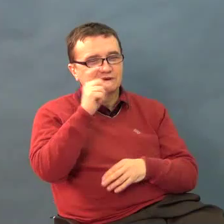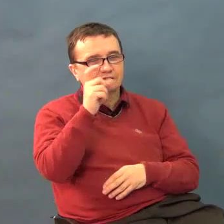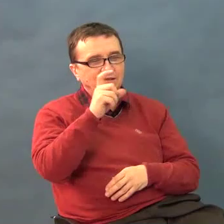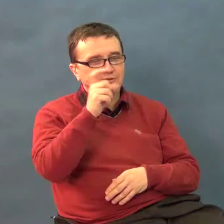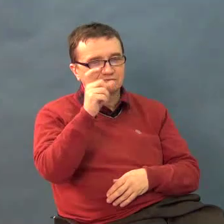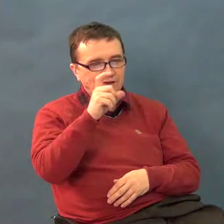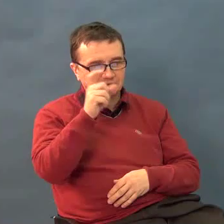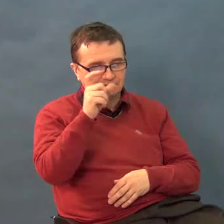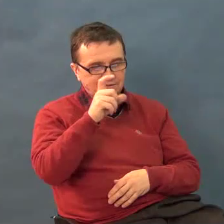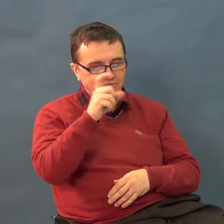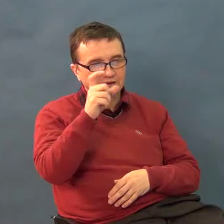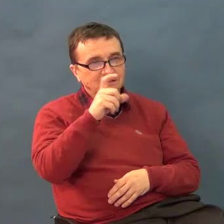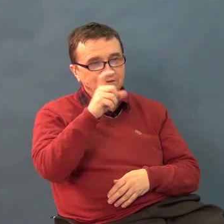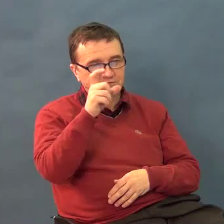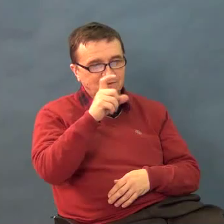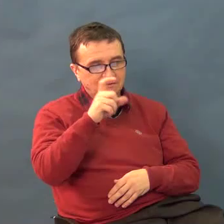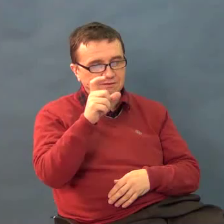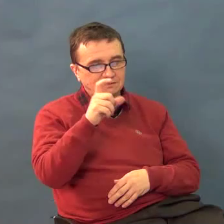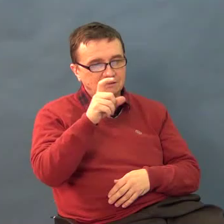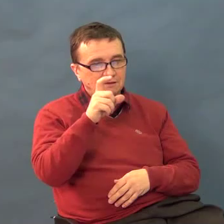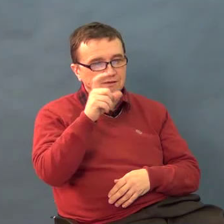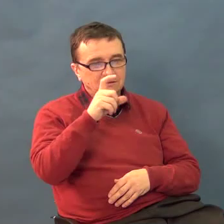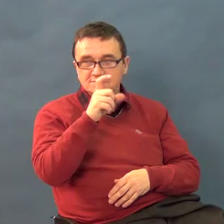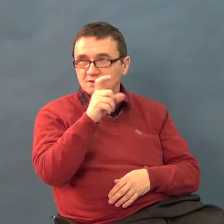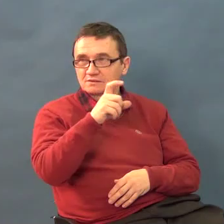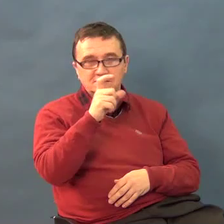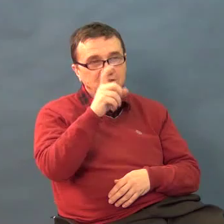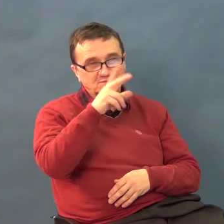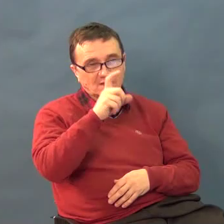Czwartek.